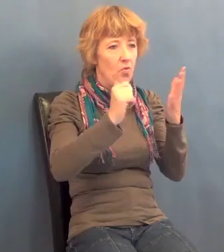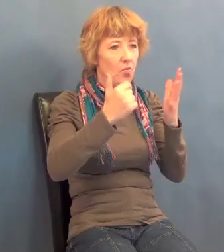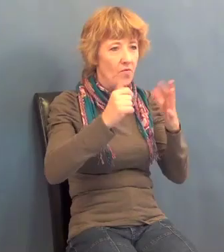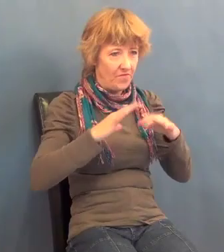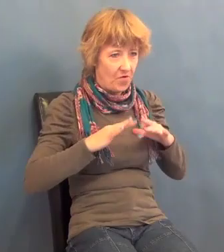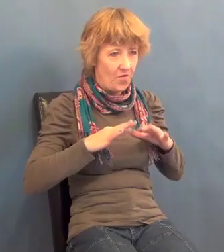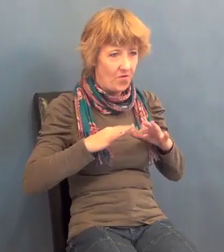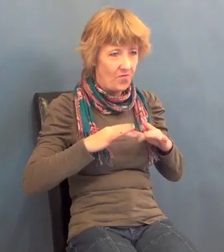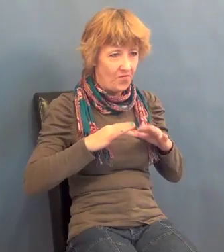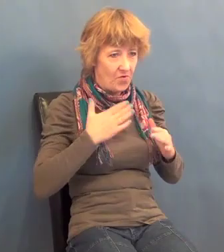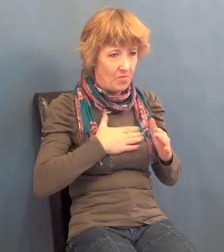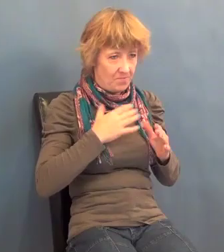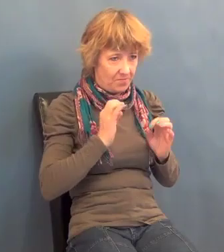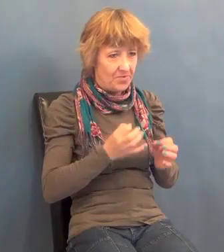Szóstego, też wolne.